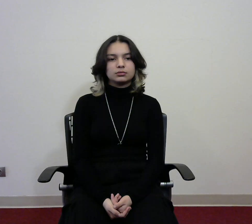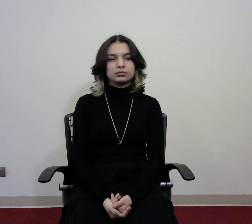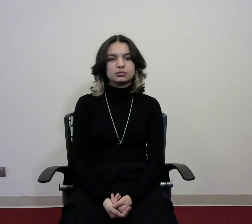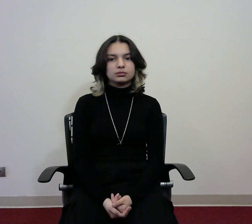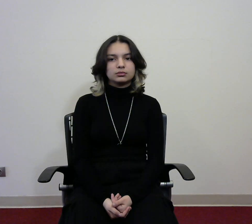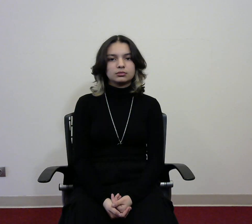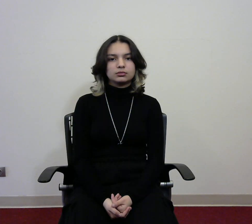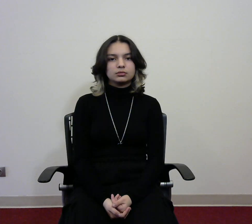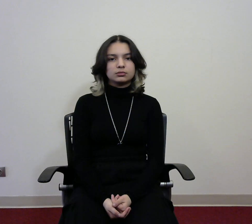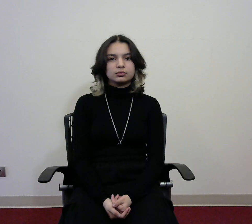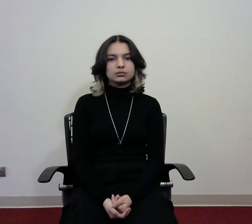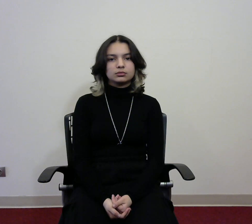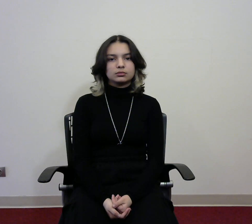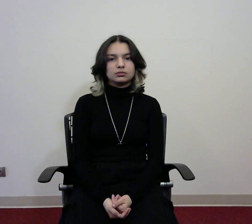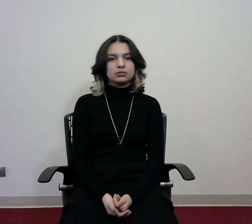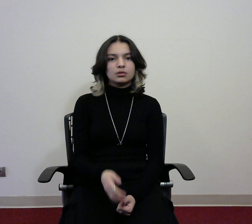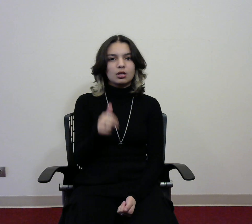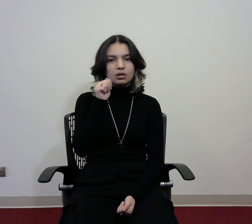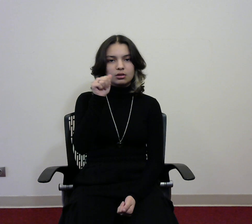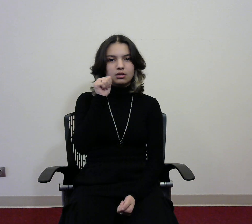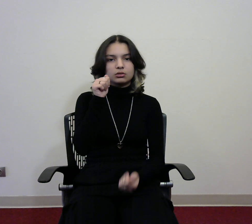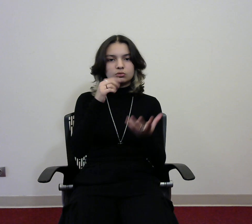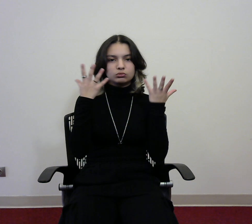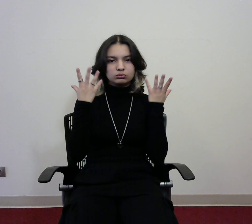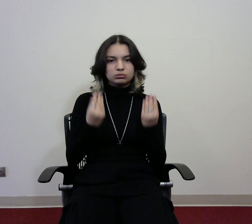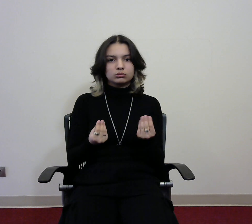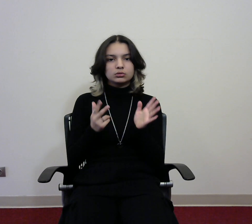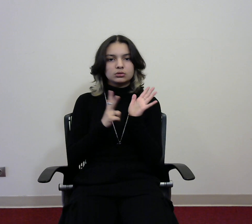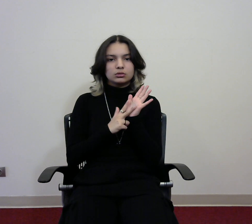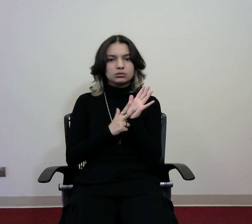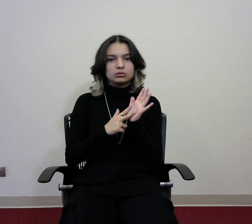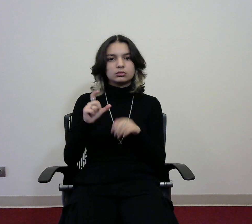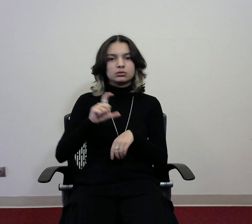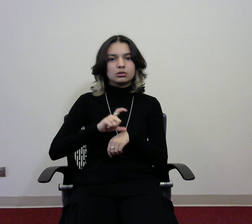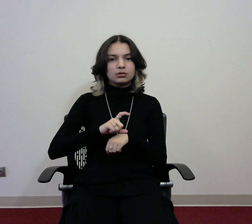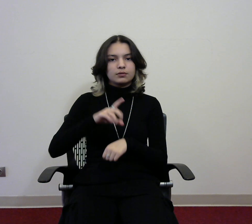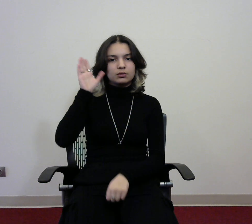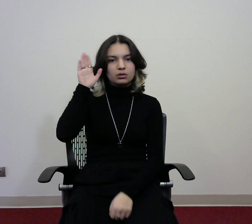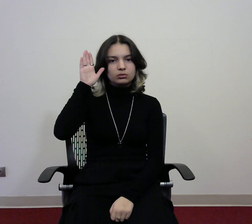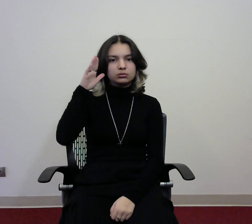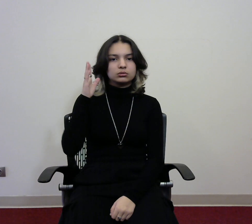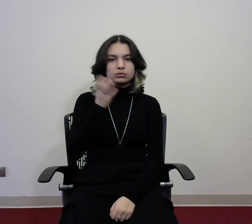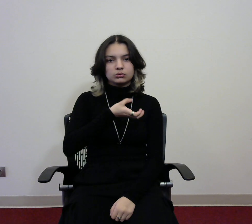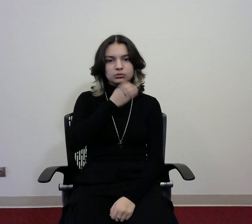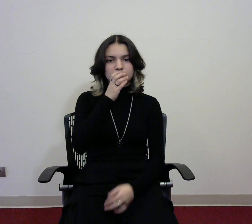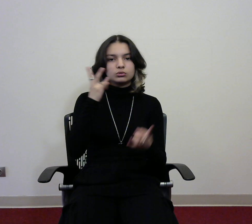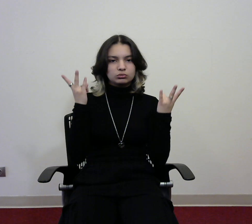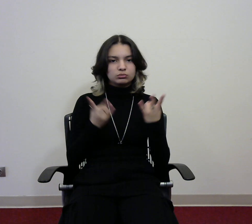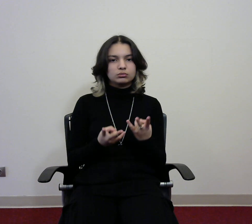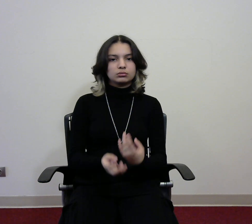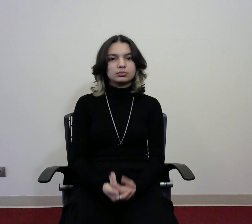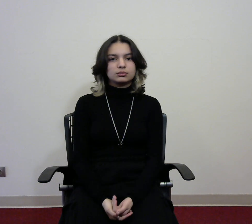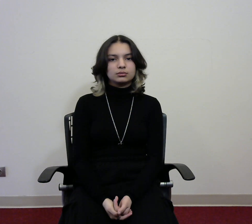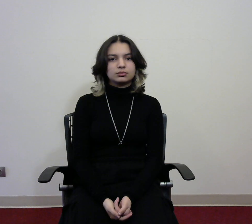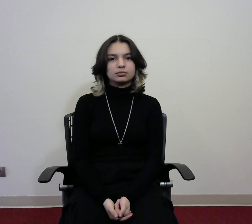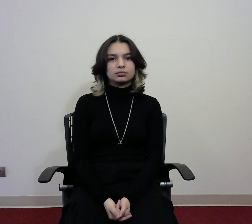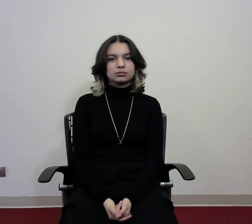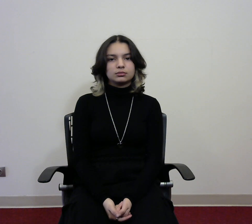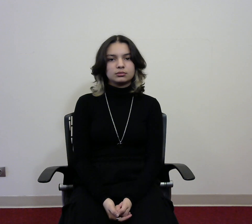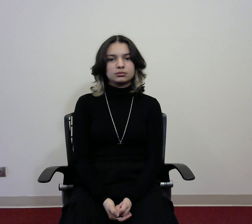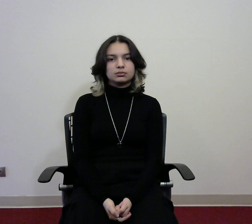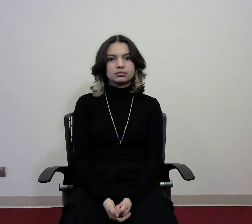Hər gün 8 stəkan su içmək lazımdır